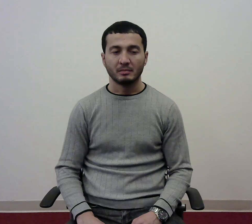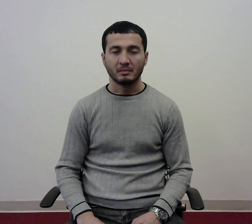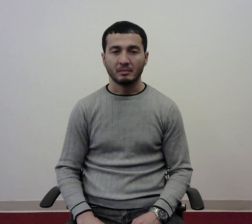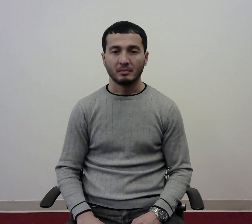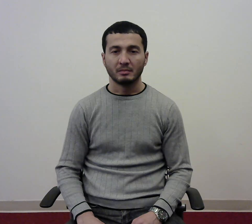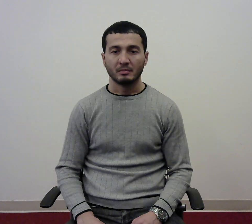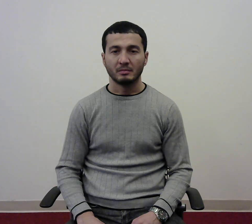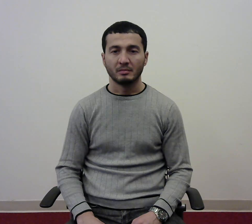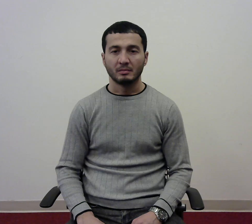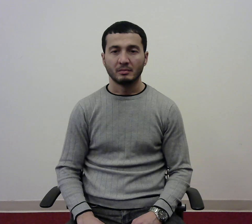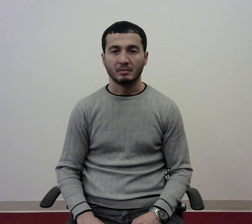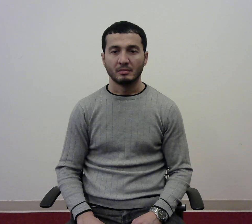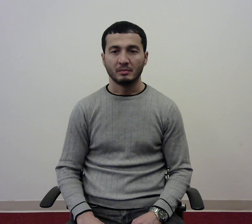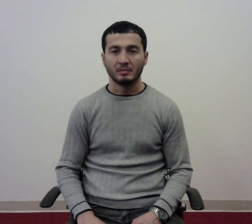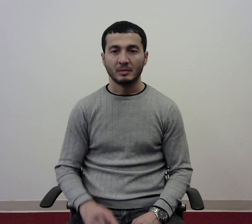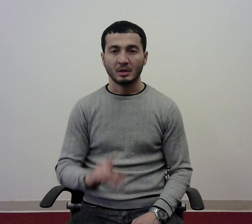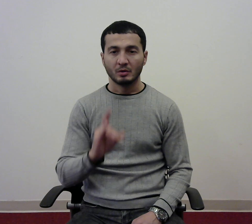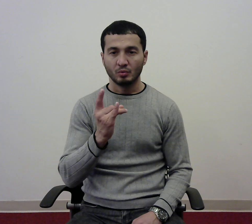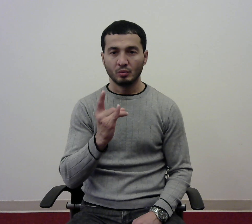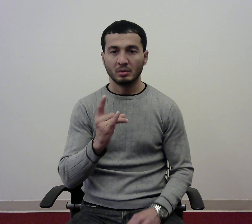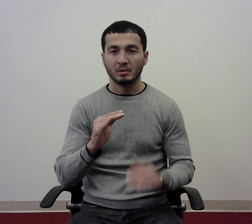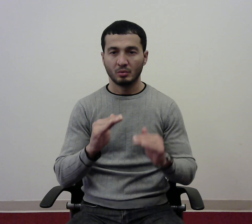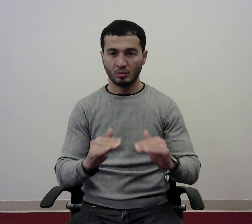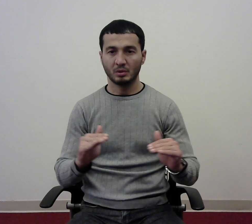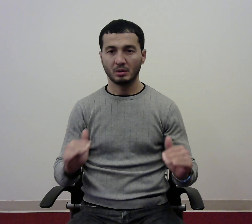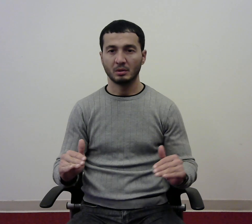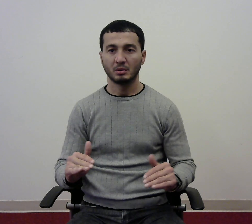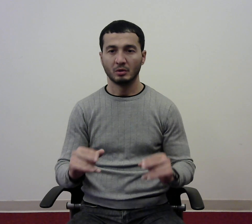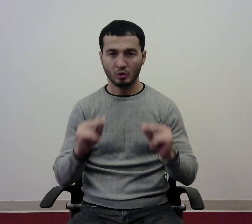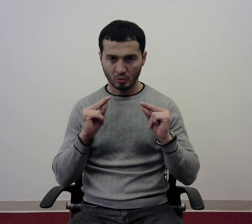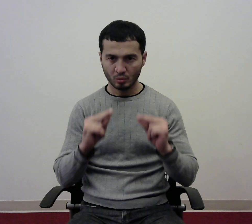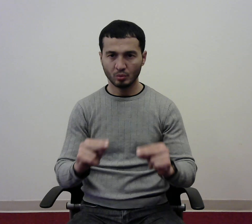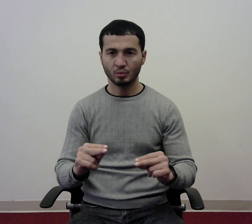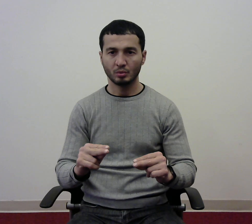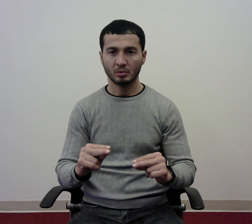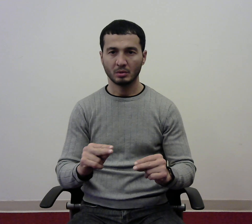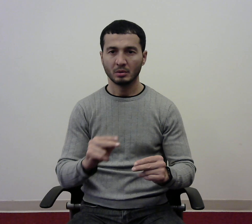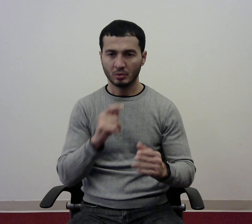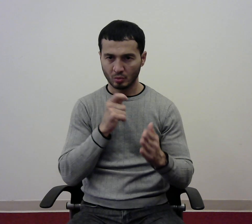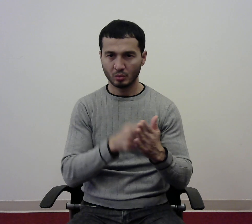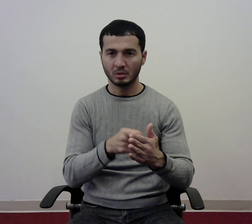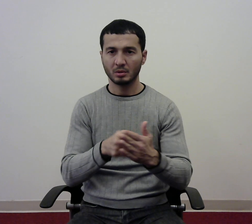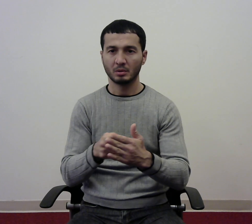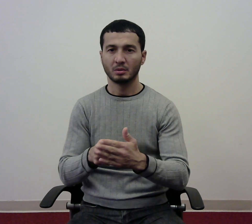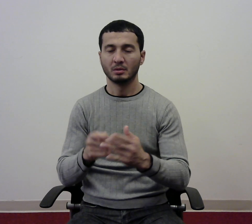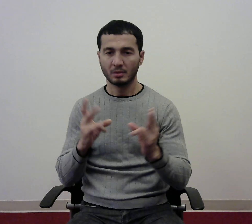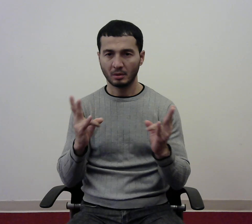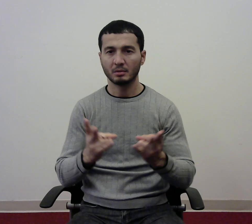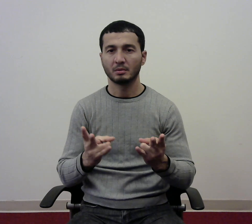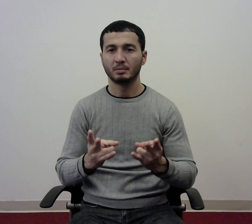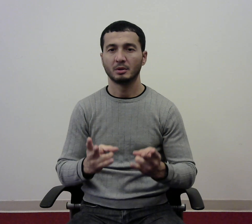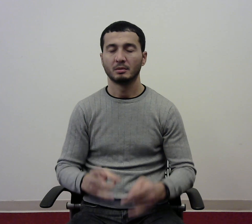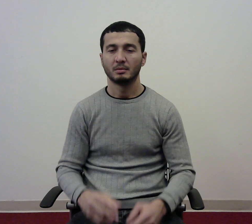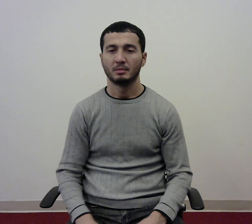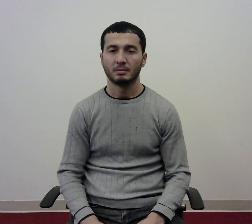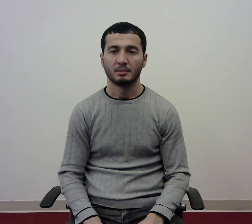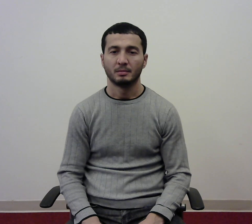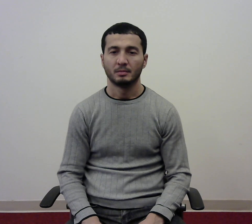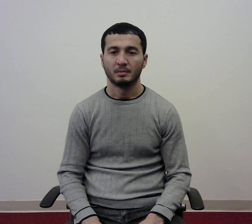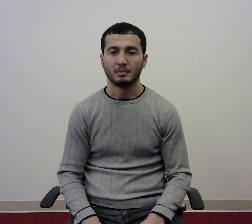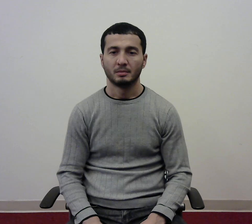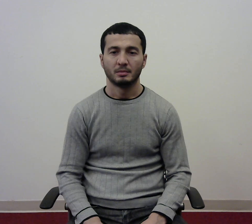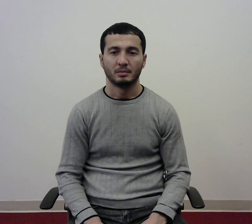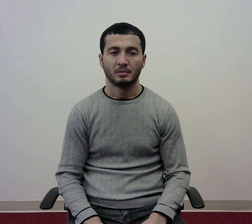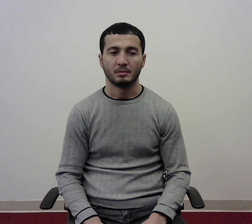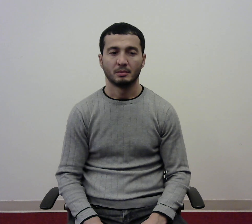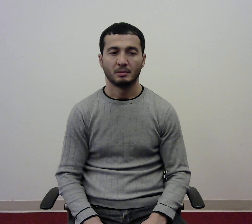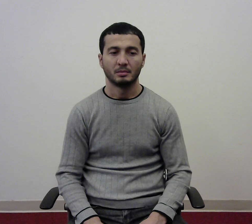Uşaqları düzgün qidalandırmaq lazımdır